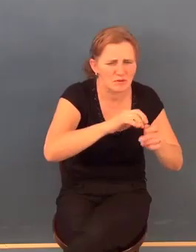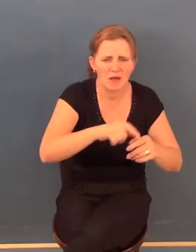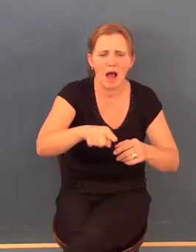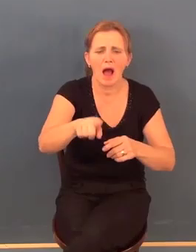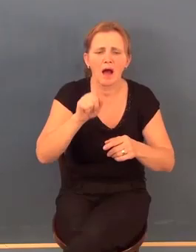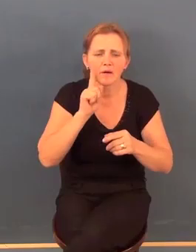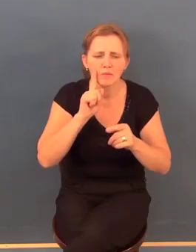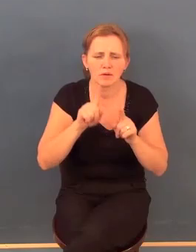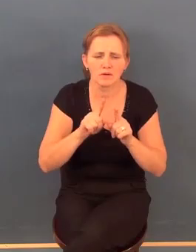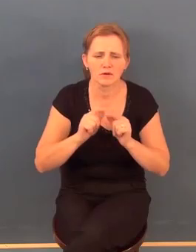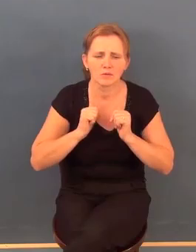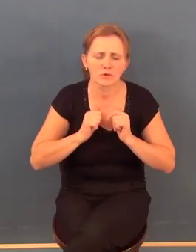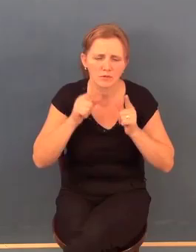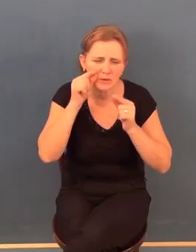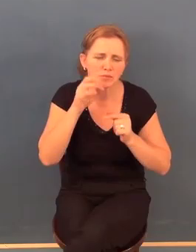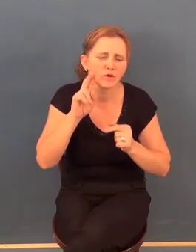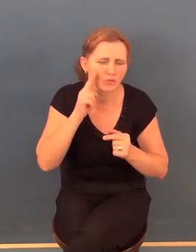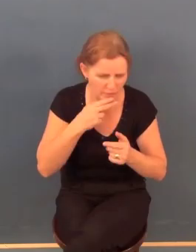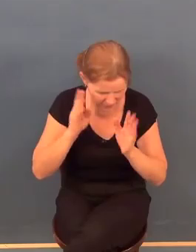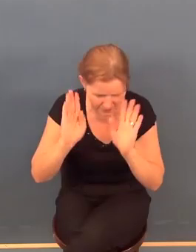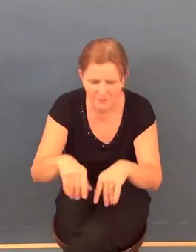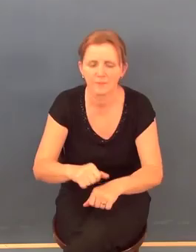A ten mężczyzna spokojnie spał, bo był głuchy.